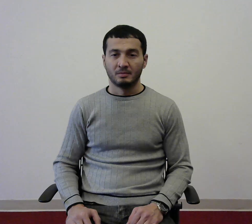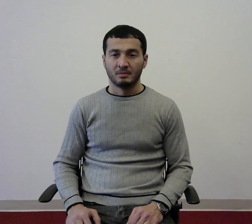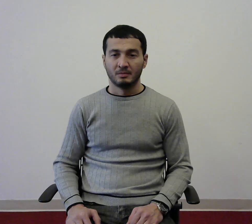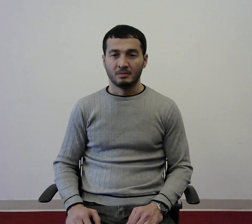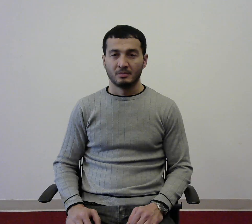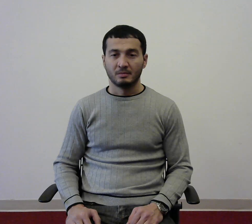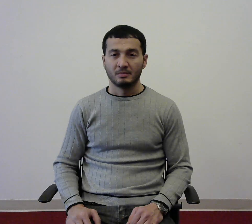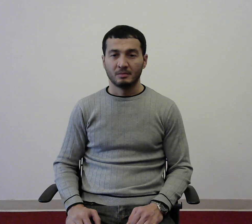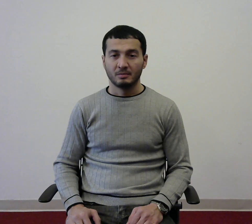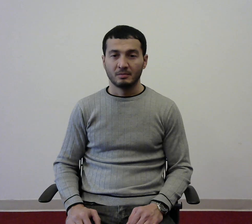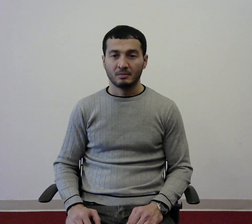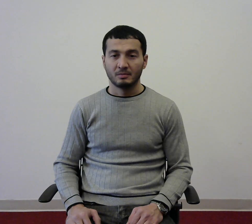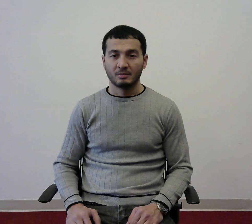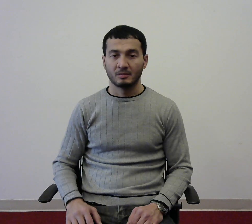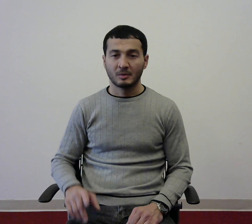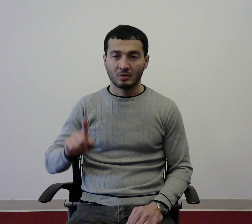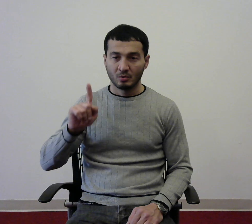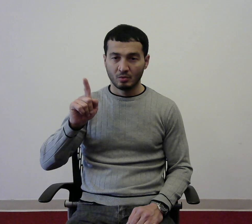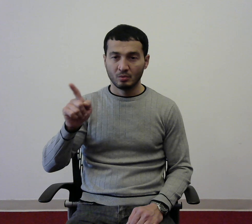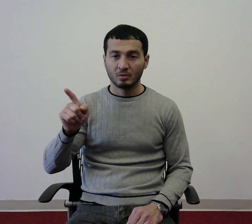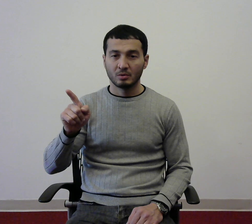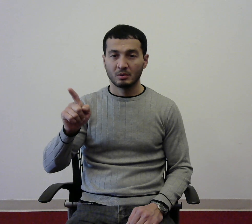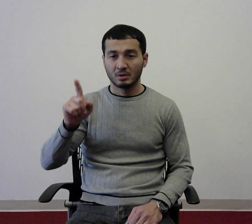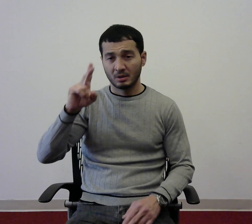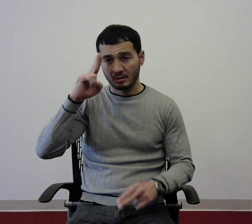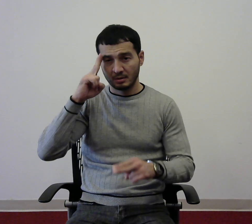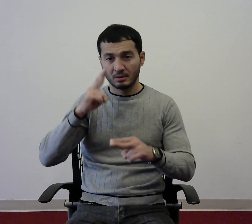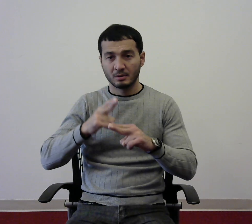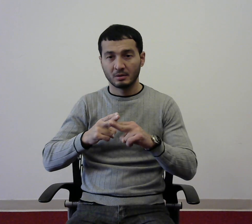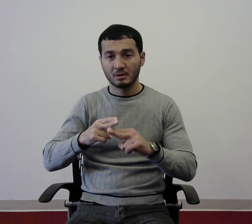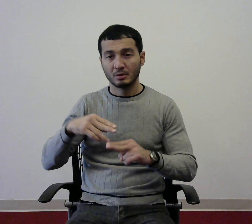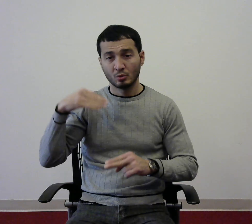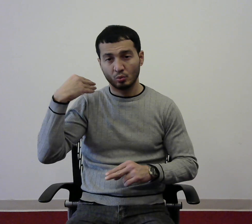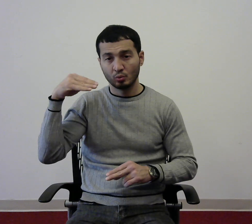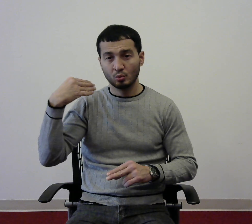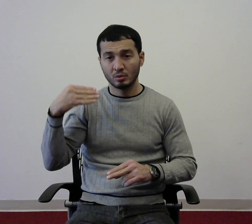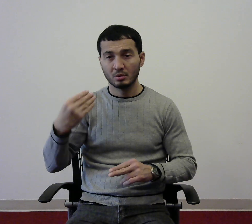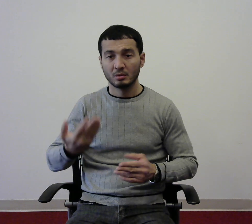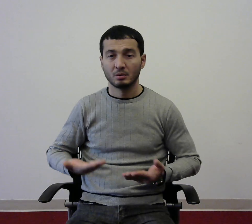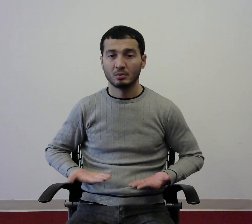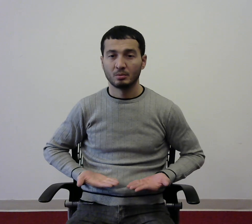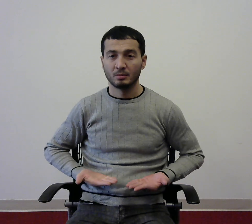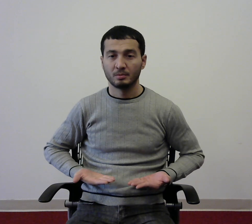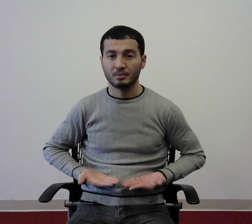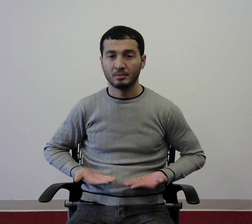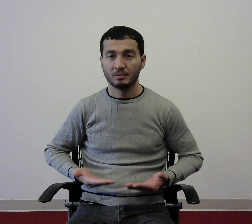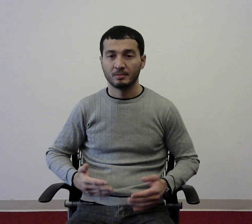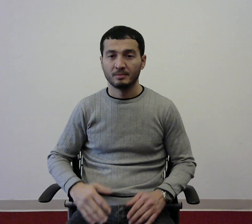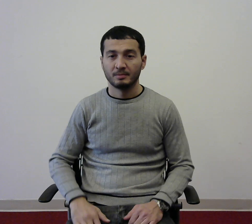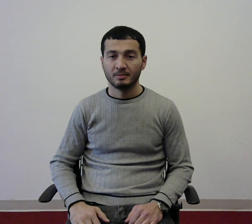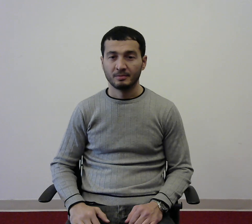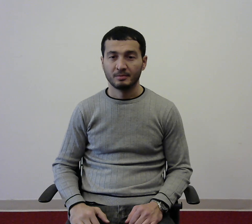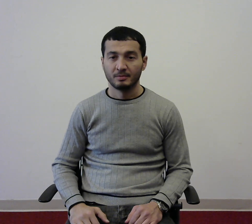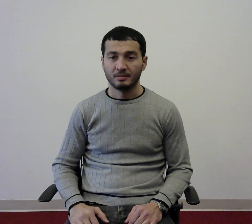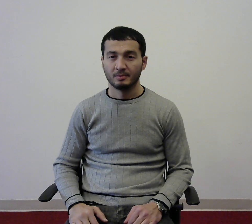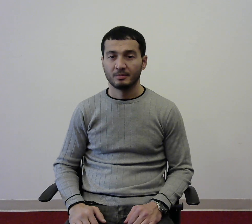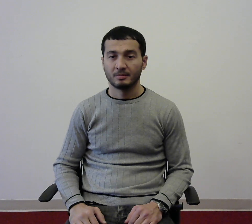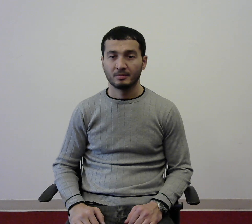Onun qardaşı Türkiyədə yaşayır